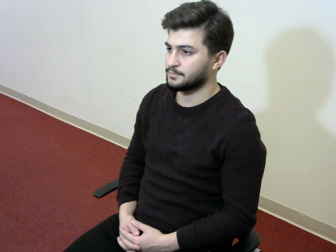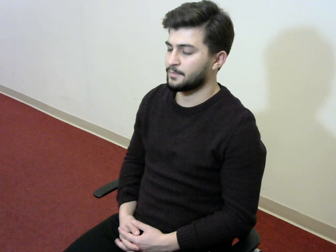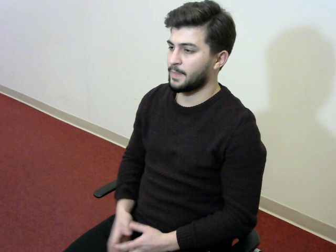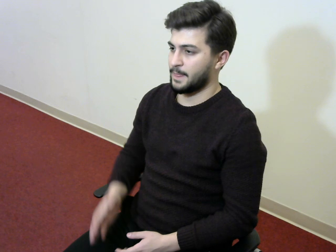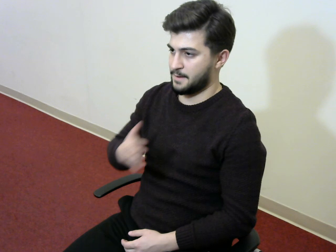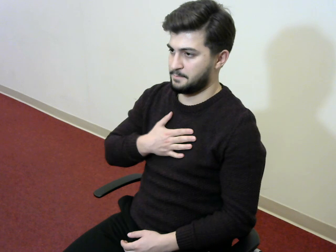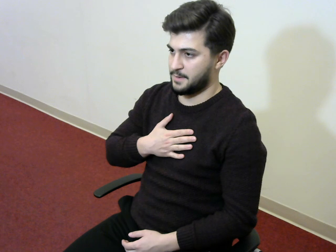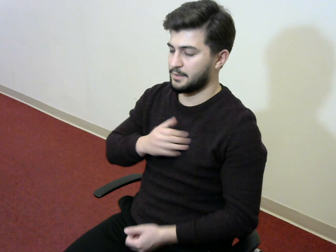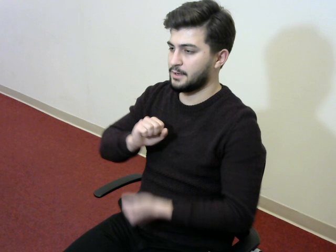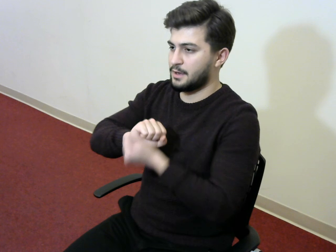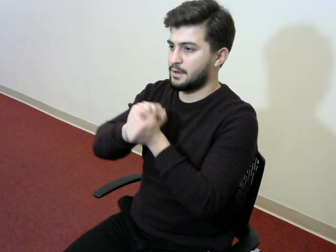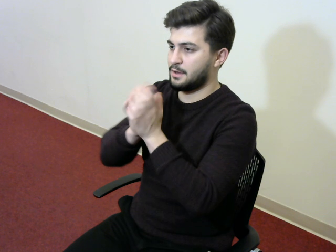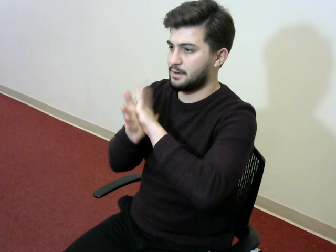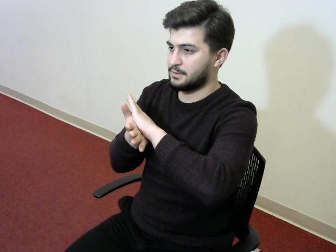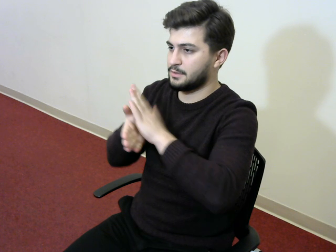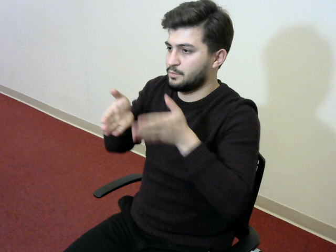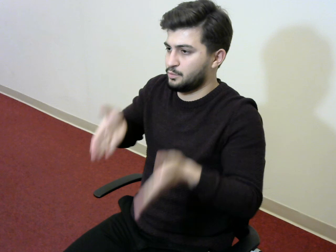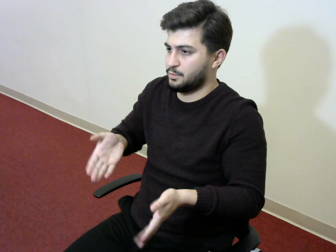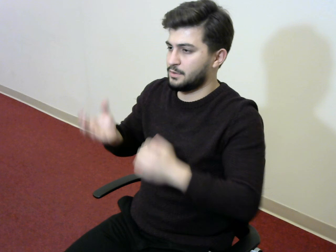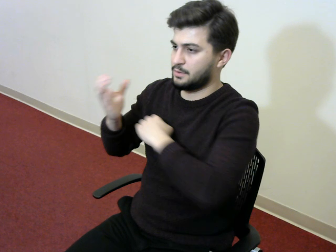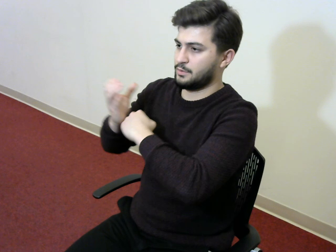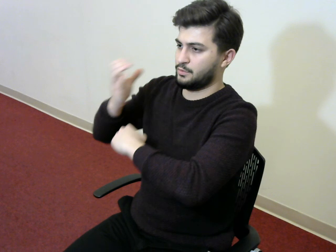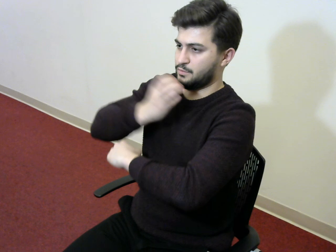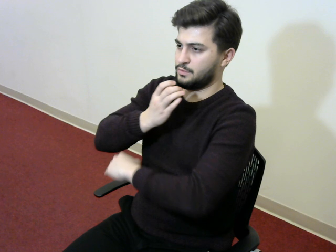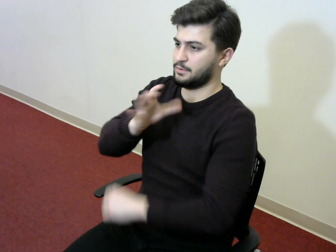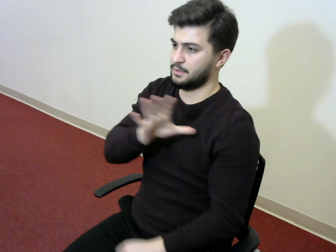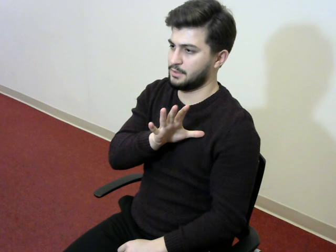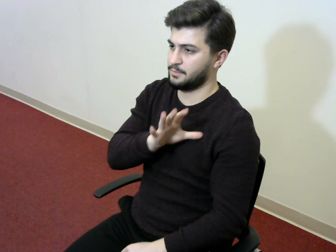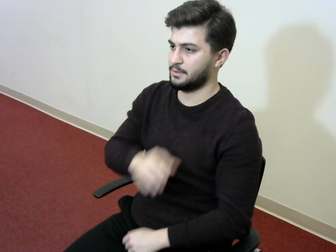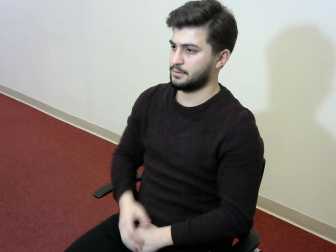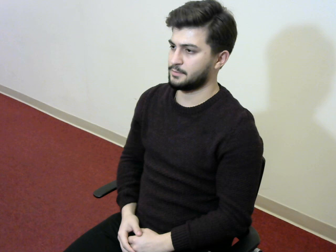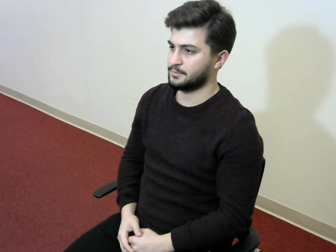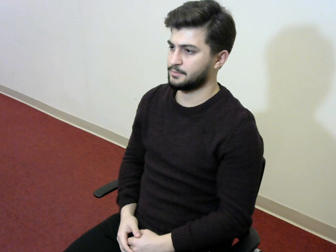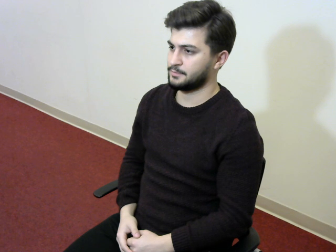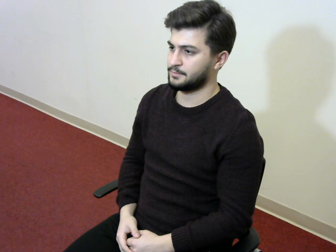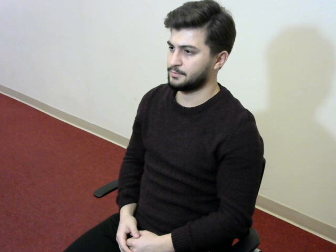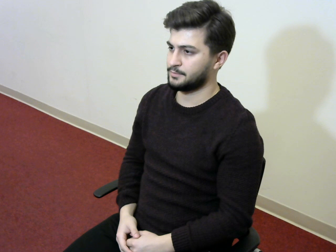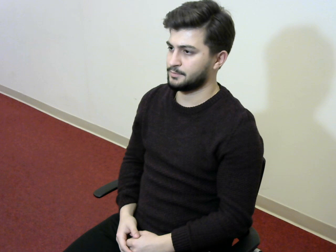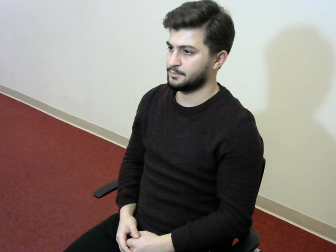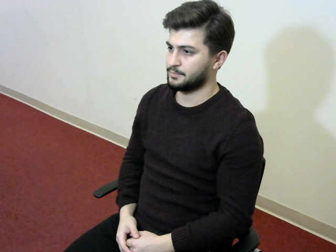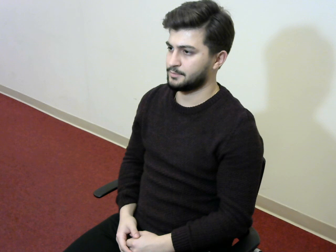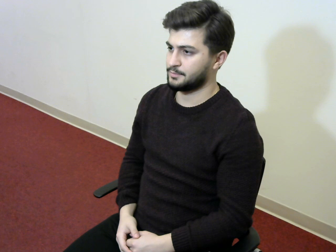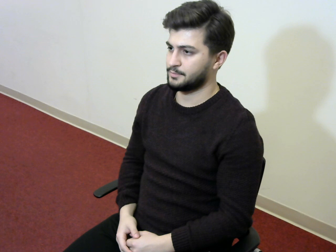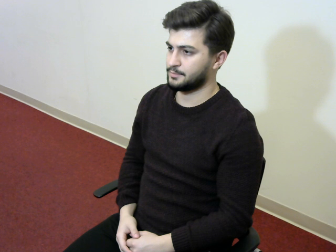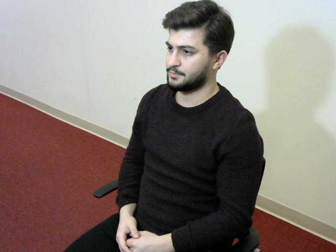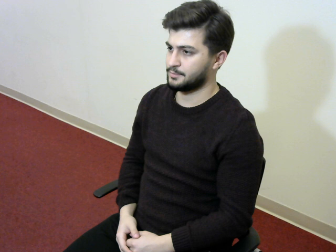Məni ASAN Xidmətdən bura göndəriblər